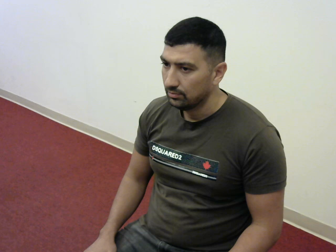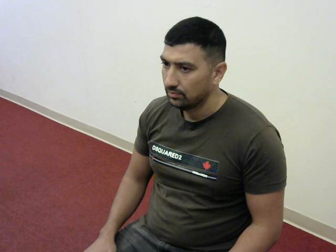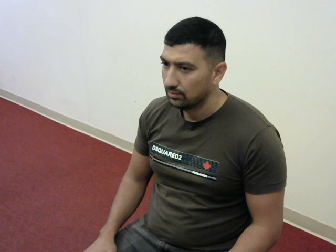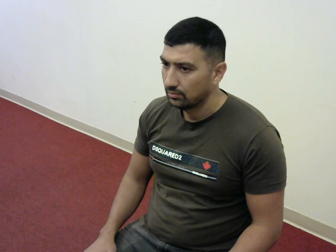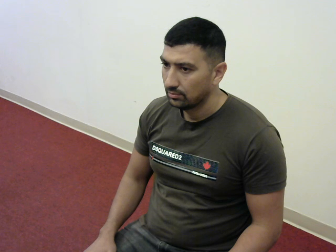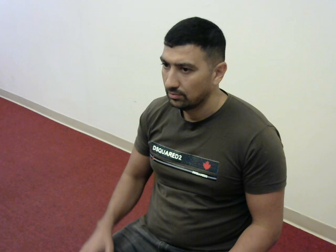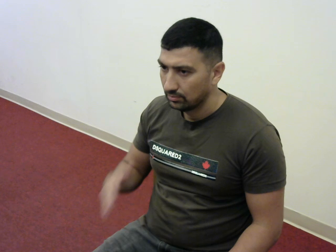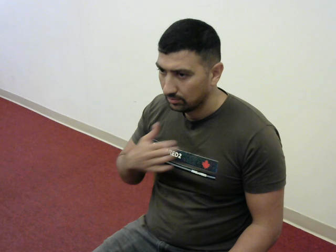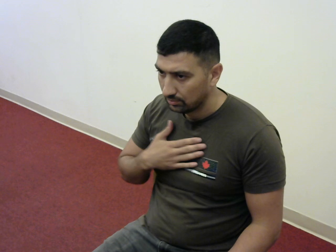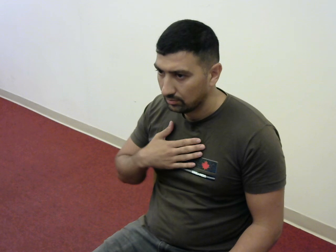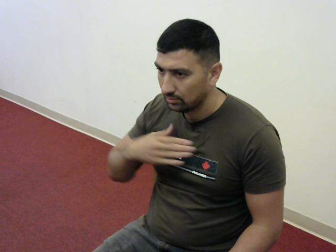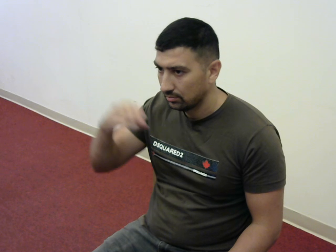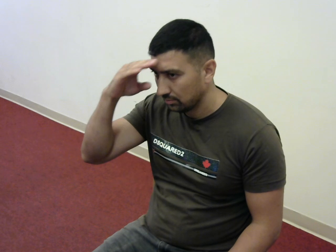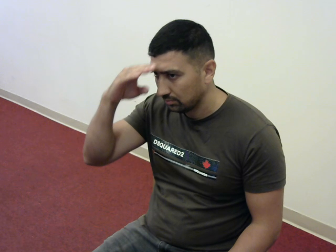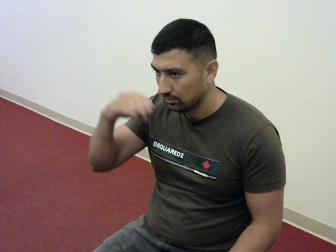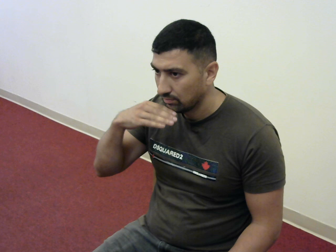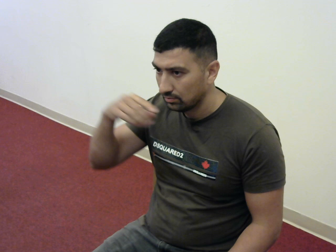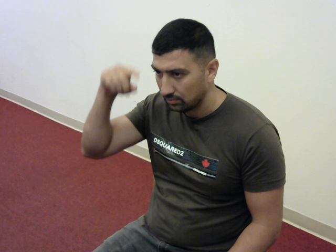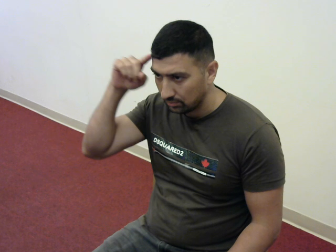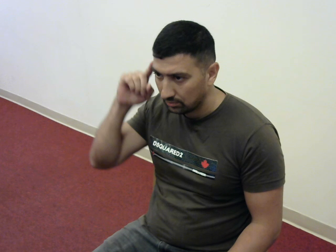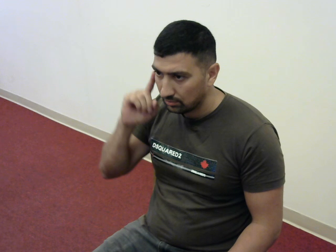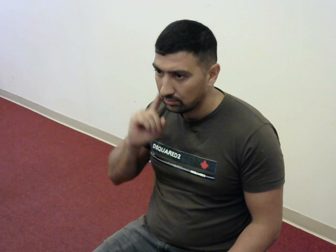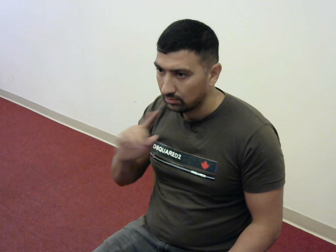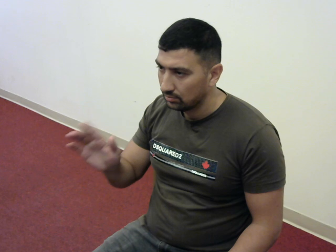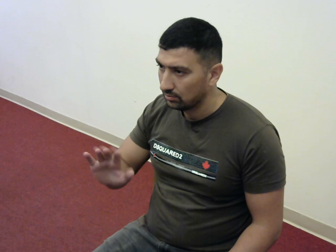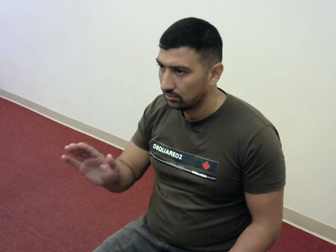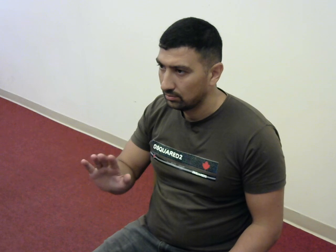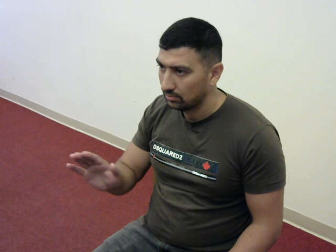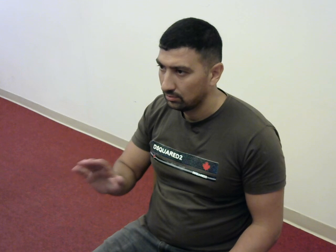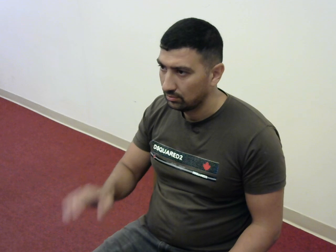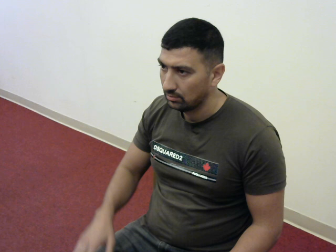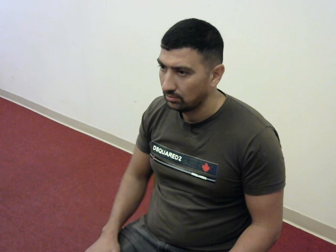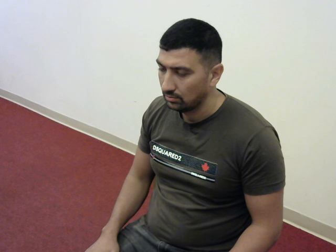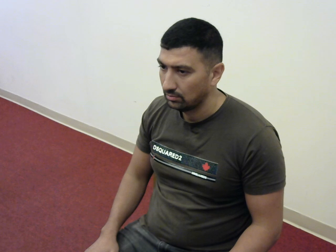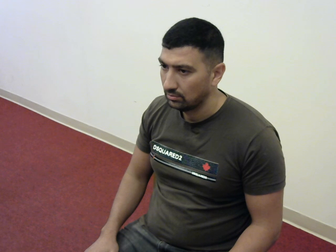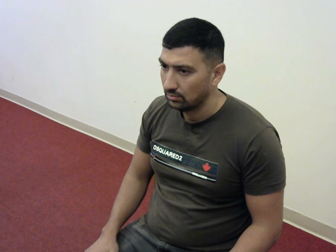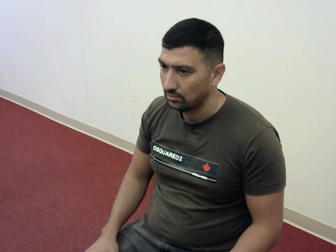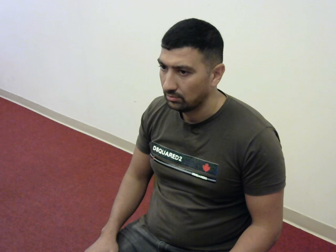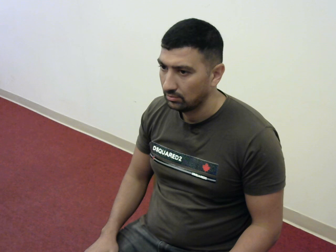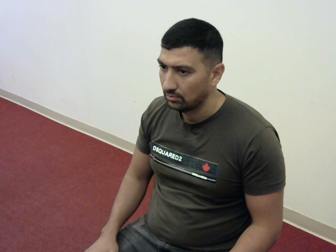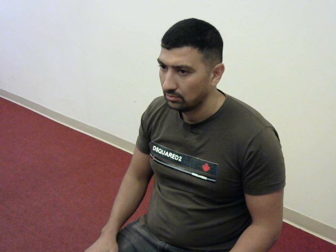Mənim atam azərbaycanlı deyil